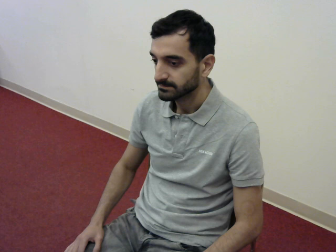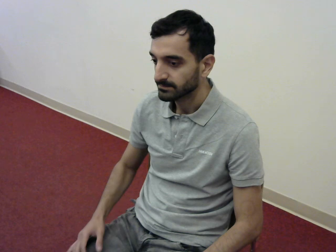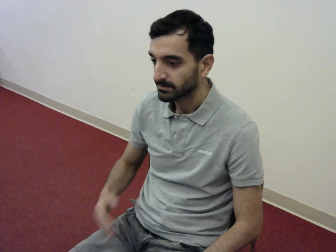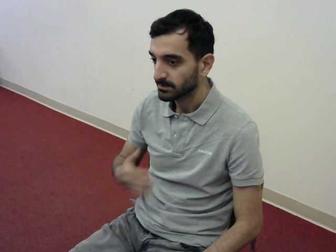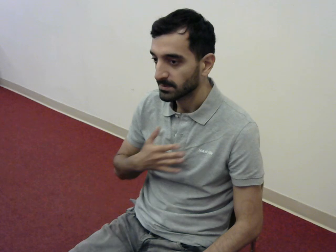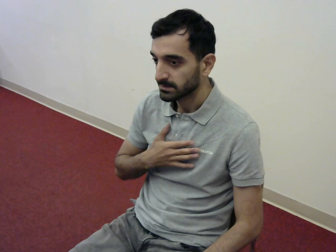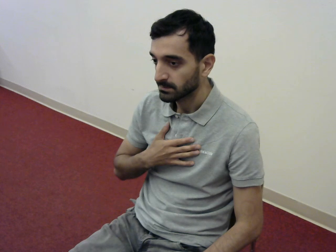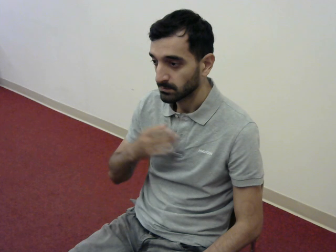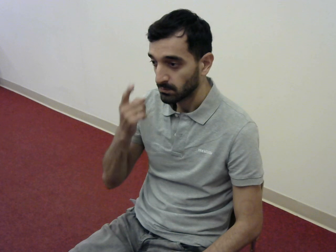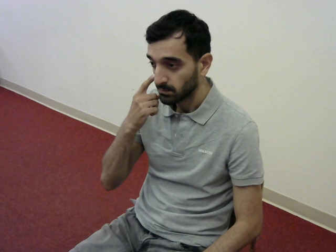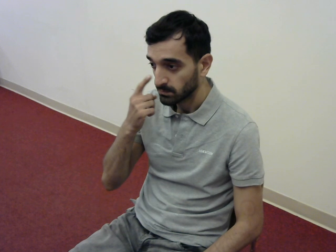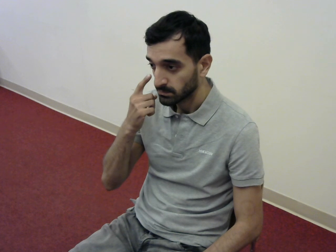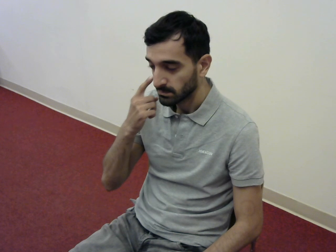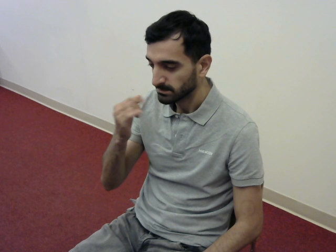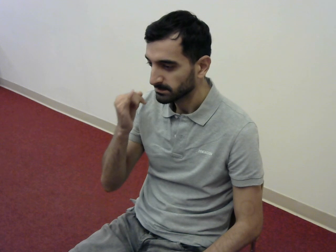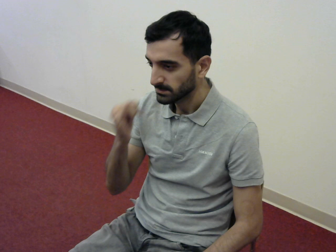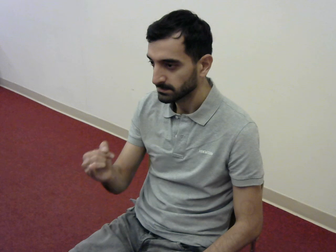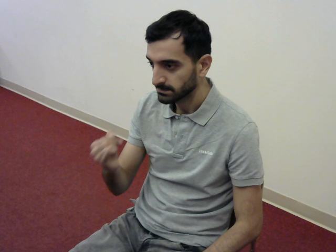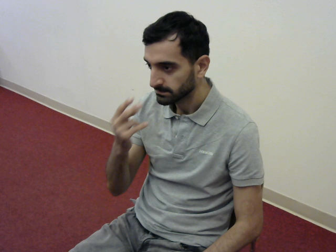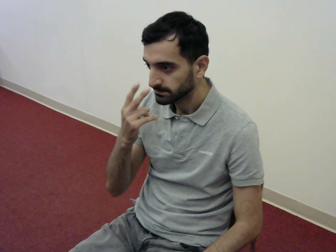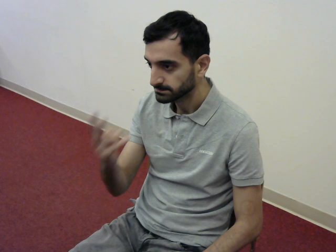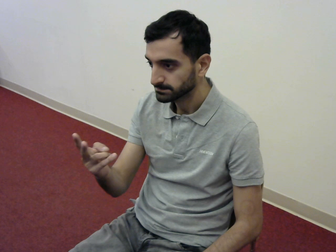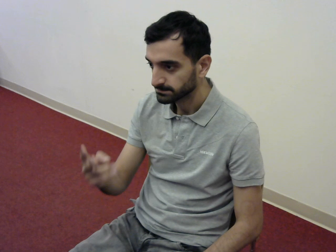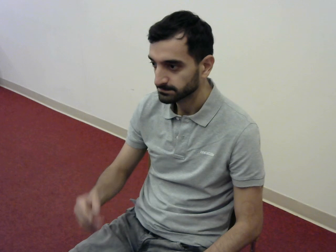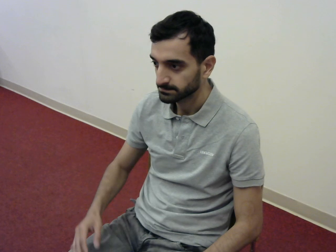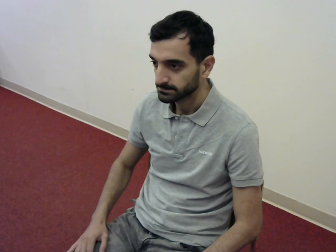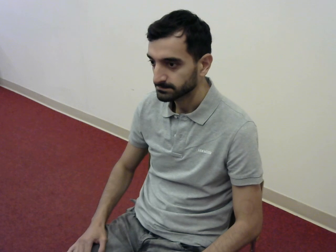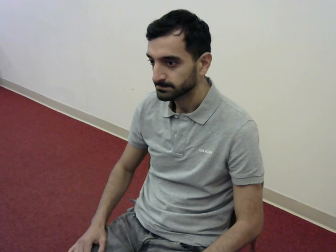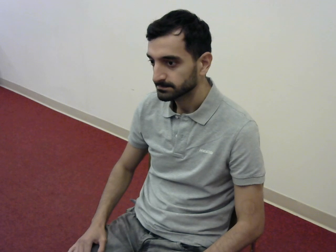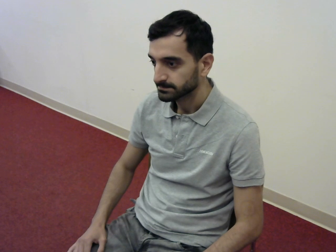Mənim gözüm pis görür